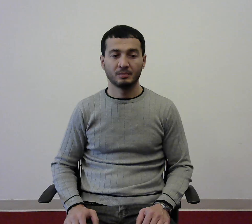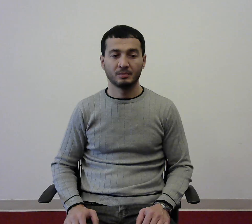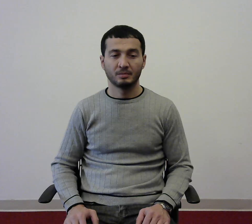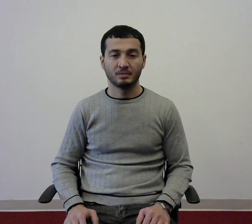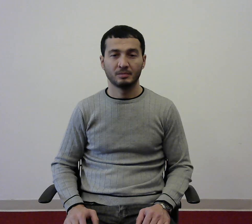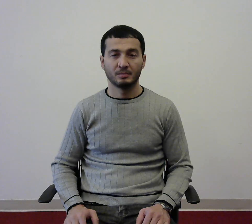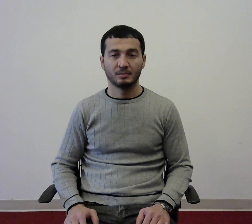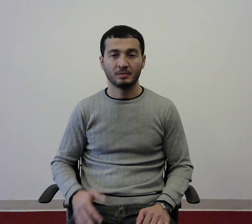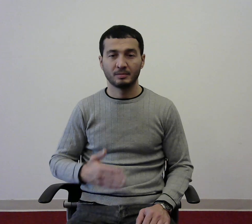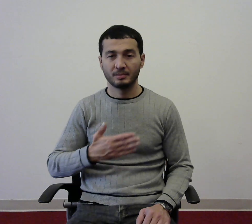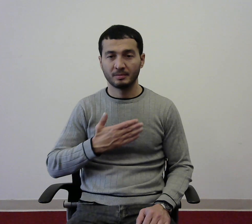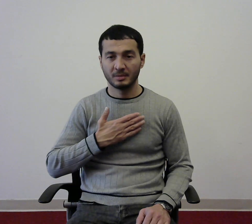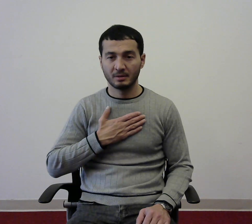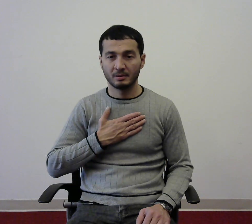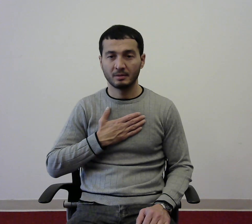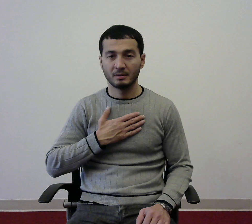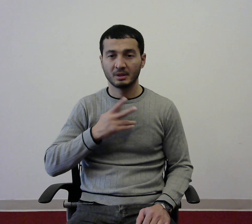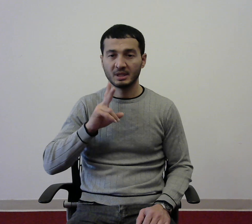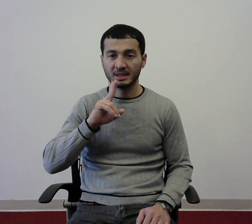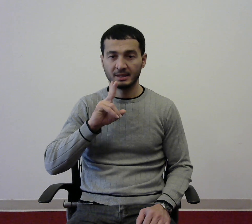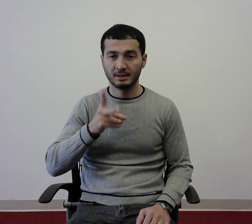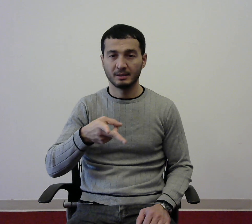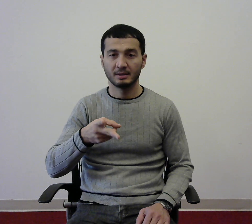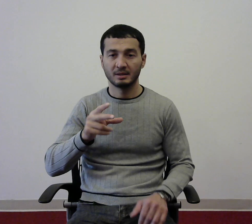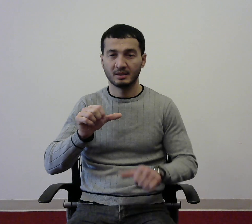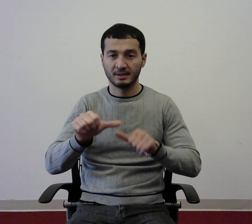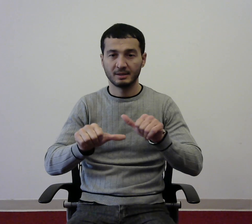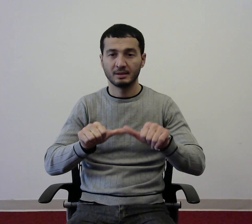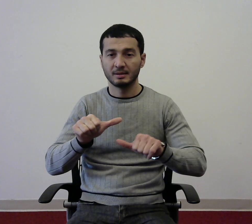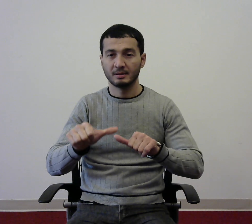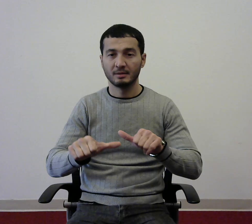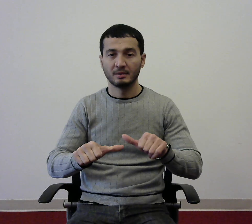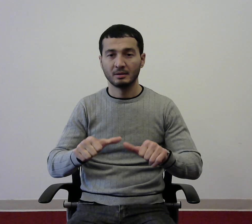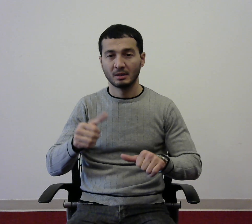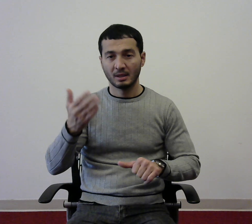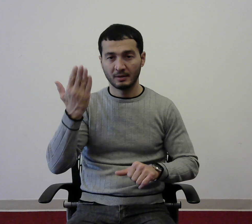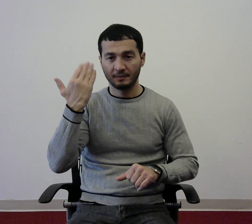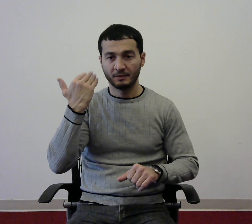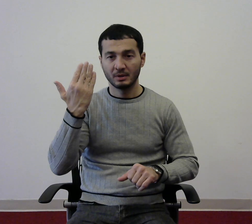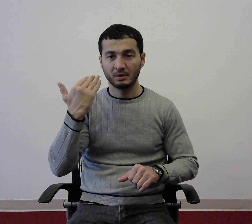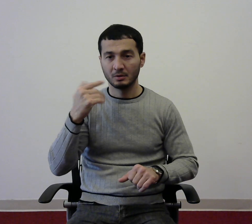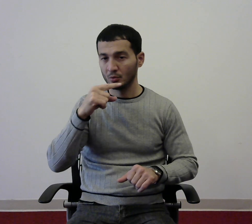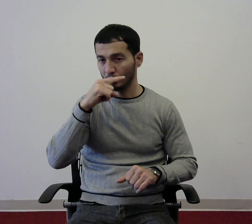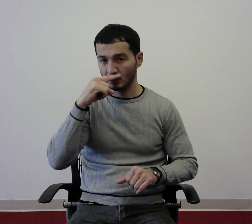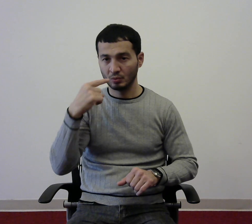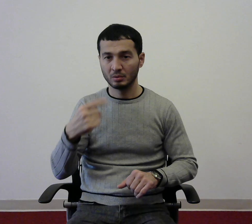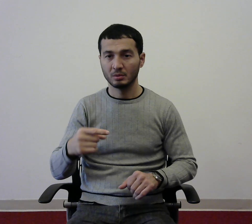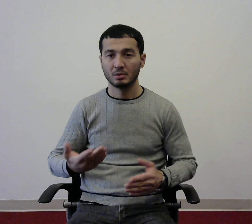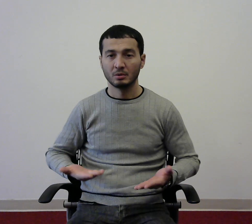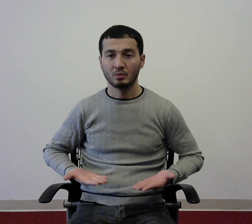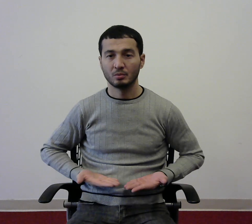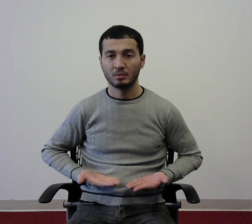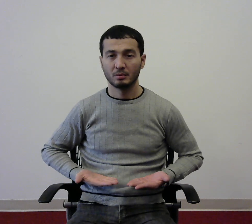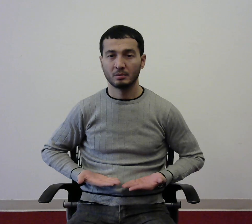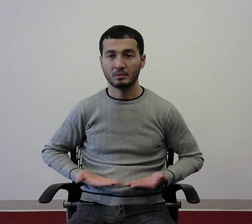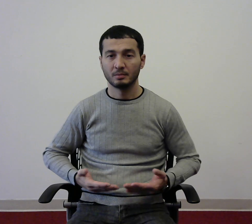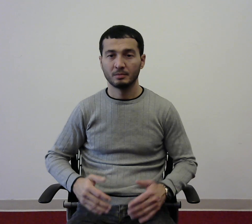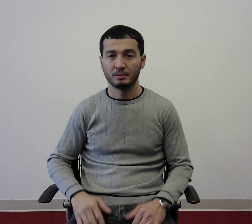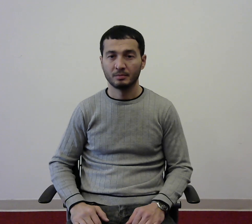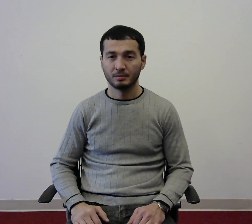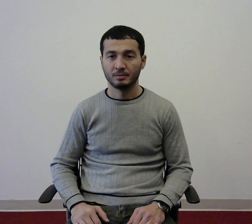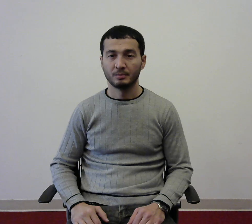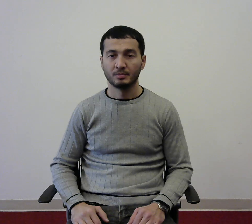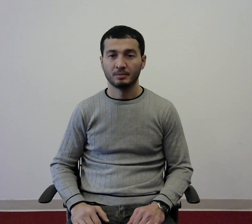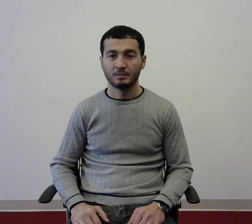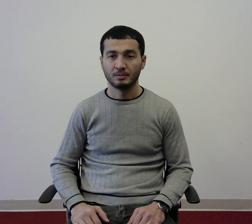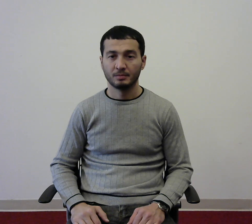Mən iki il öncə Rusiyada yaşayırdım